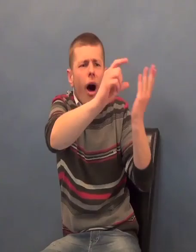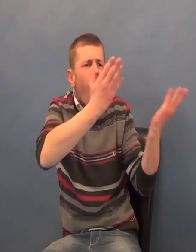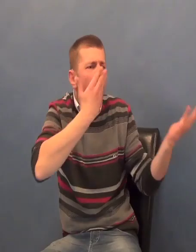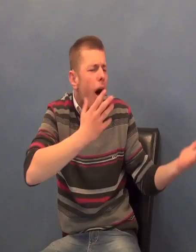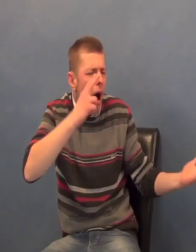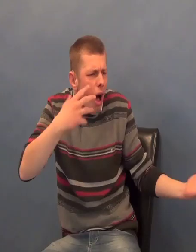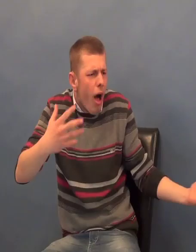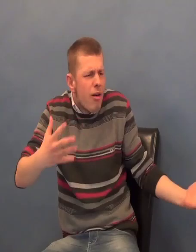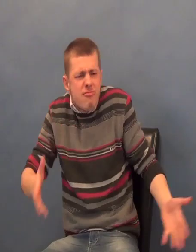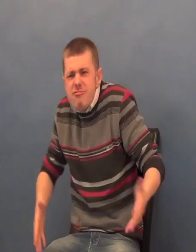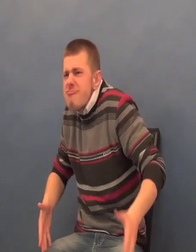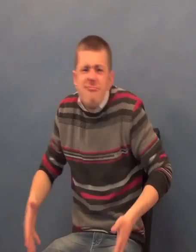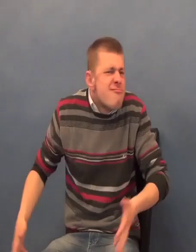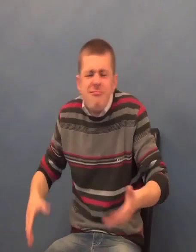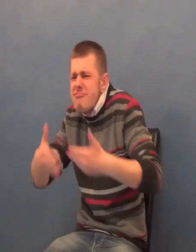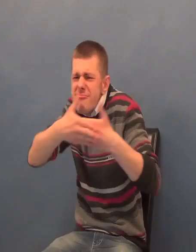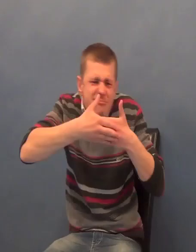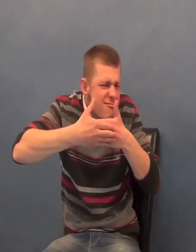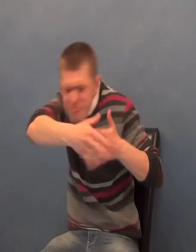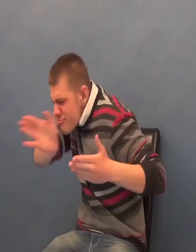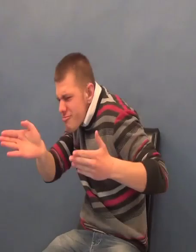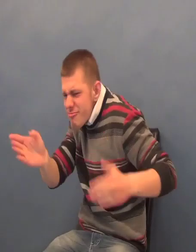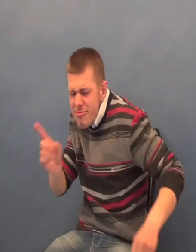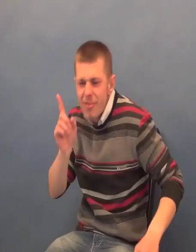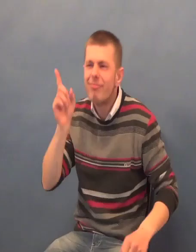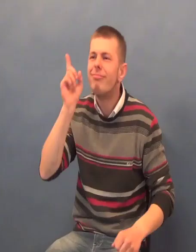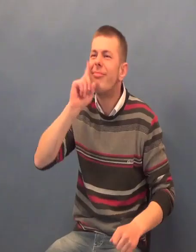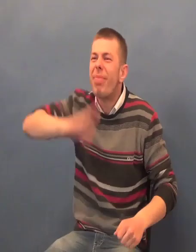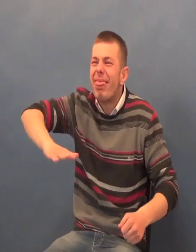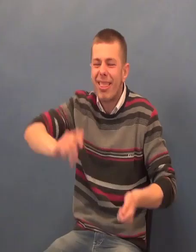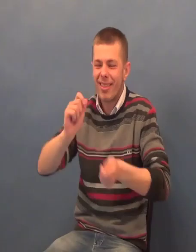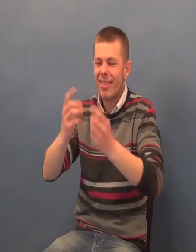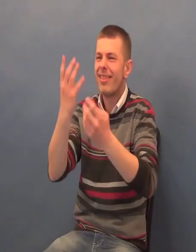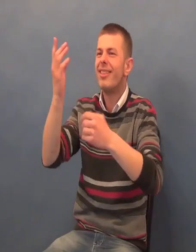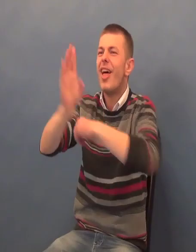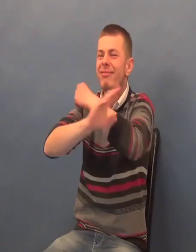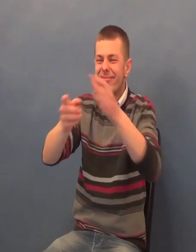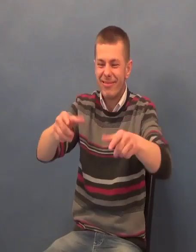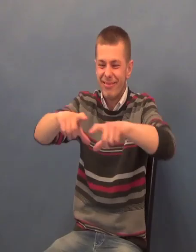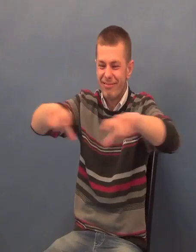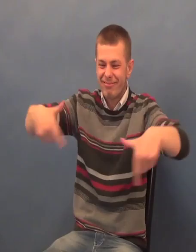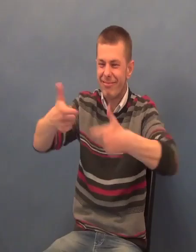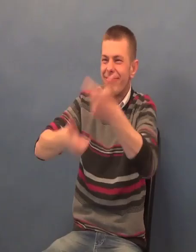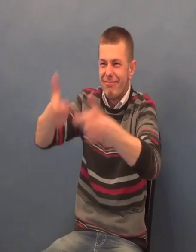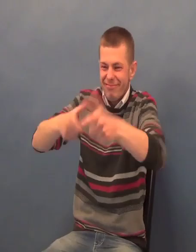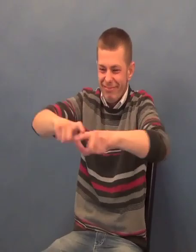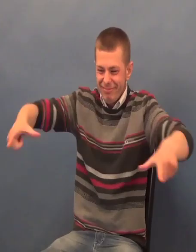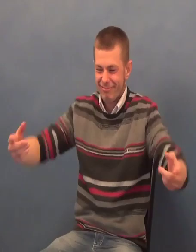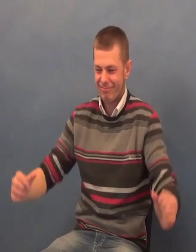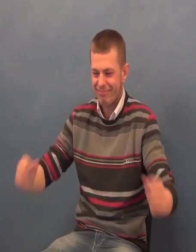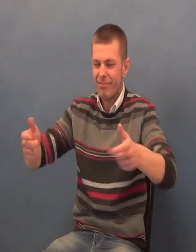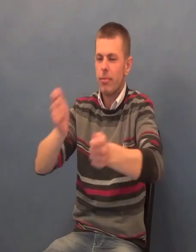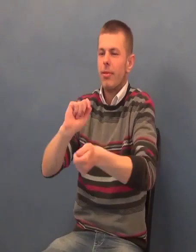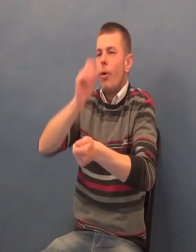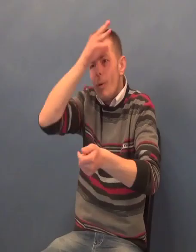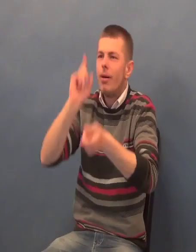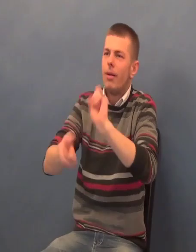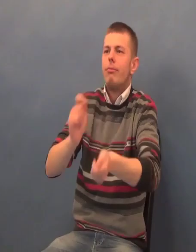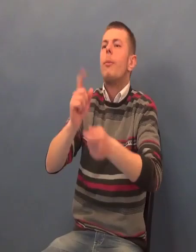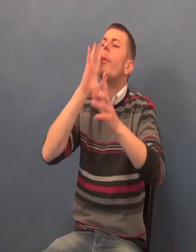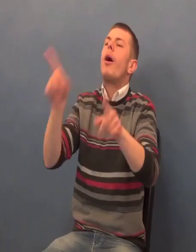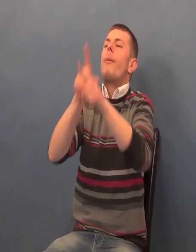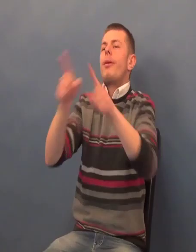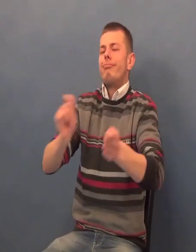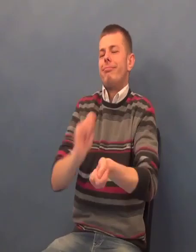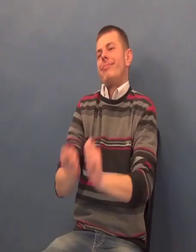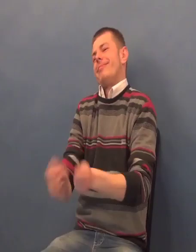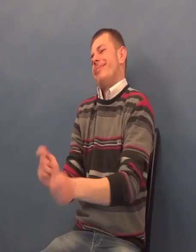Tata denerwuje się, idzie i otwiera drzwi, a tam mały chłopiec gra na perkusji zrobionej z drewnianych desek.